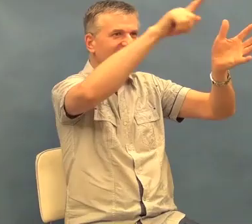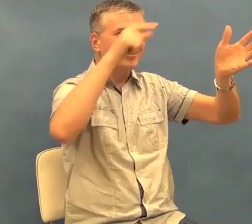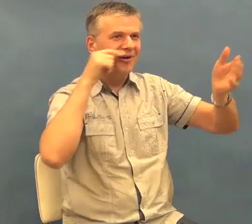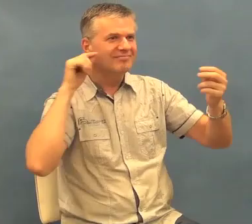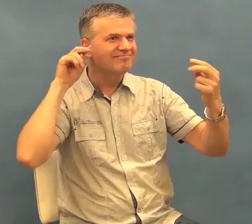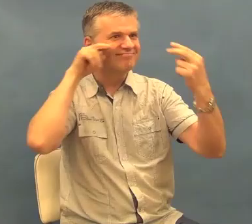Kot się do niej zbliża.